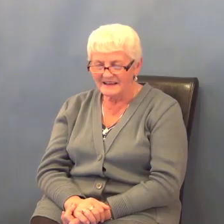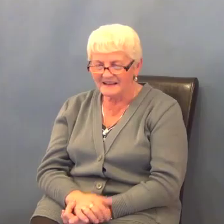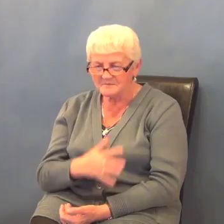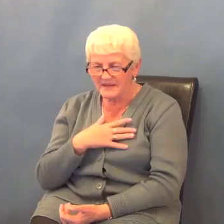Pies...